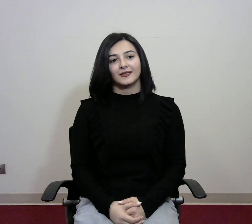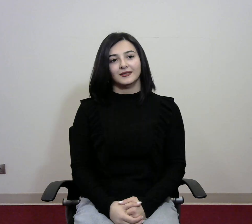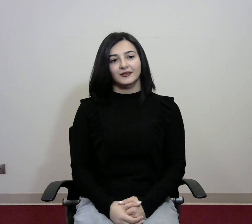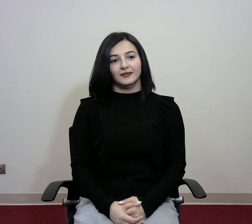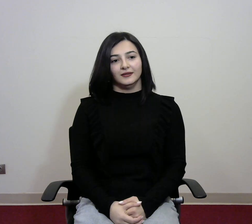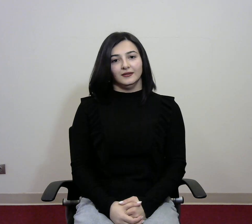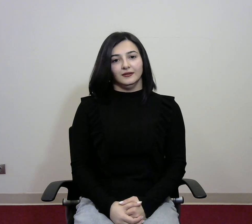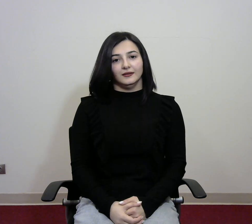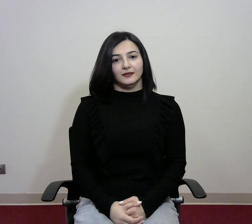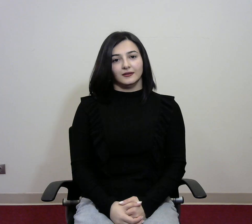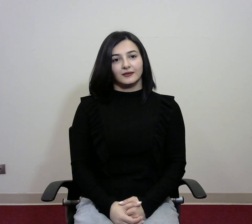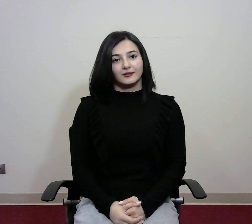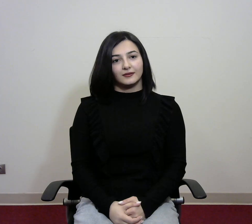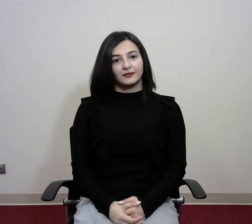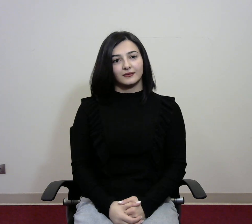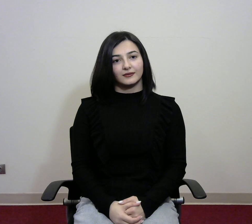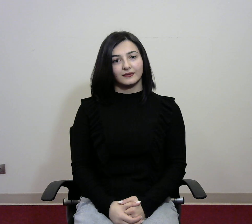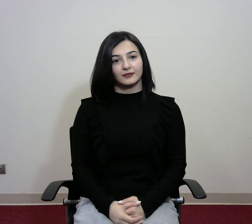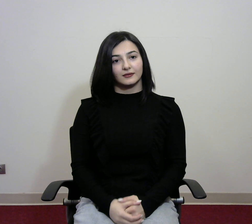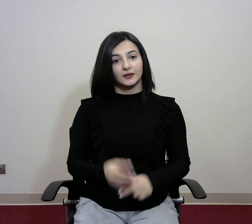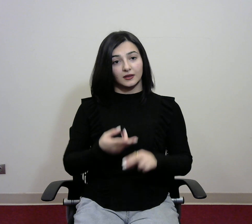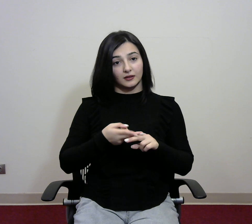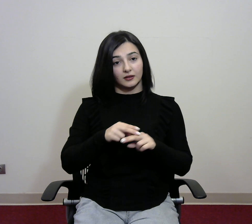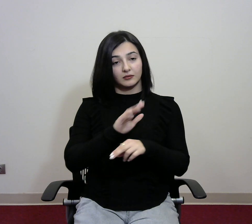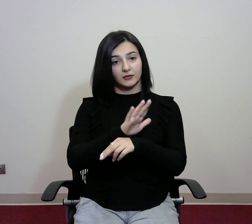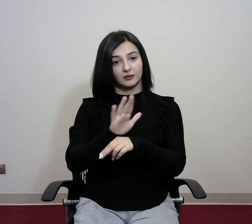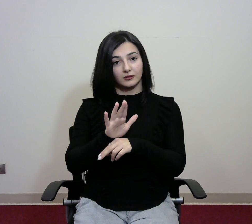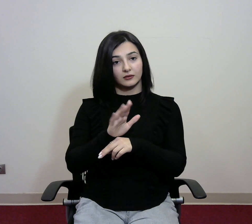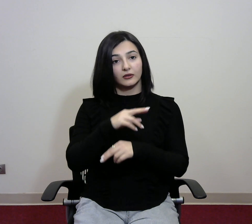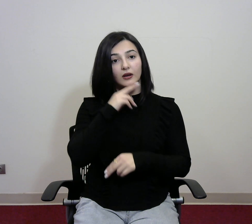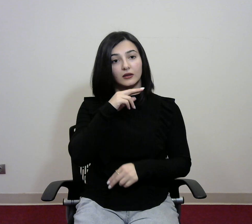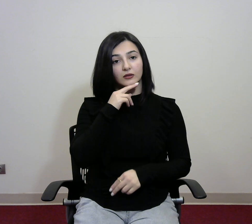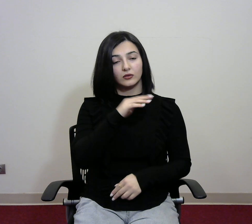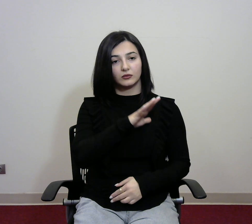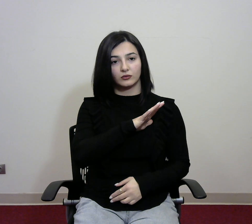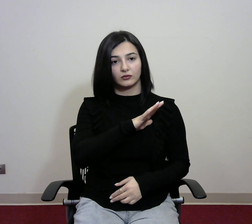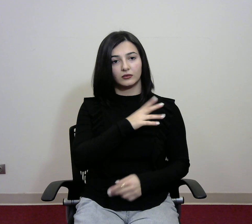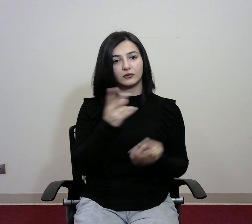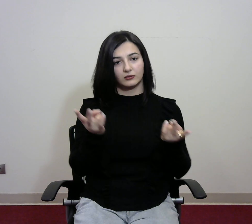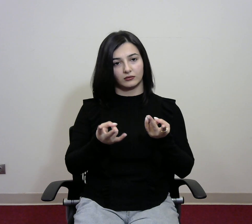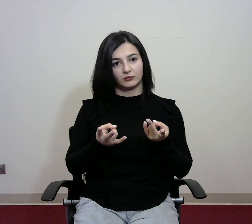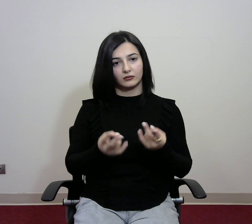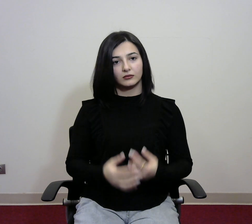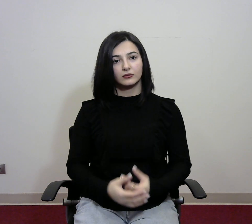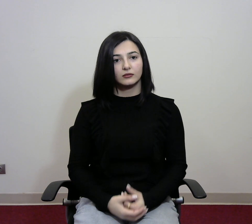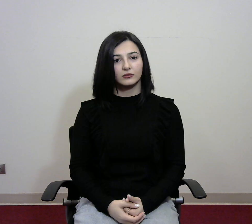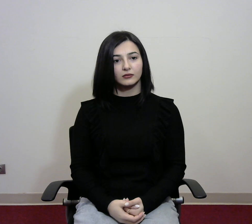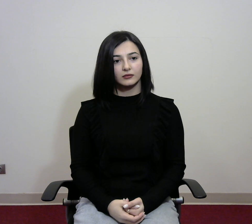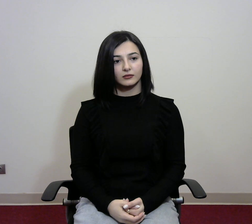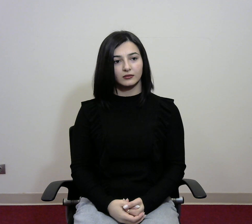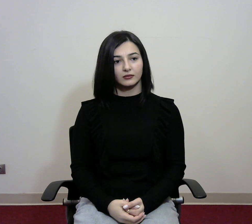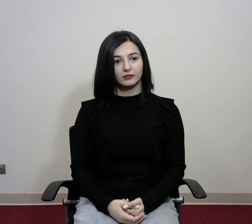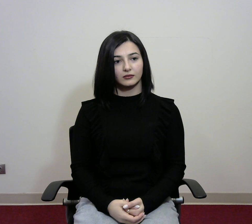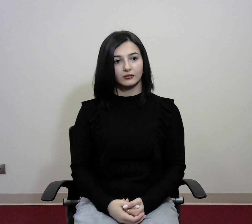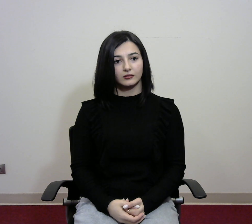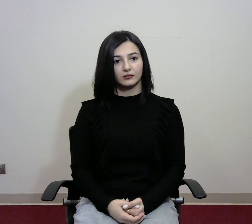Bu tapşırıqlarda diqqətli olmaq lazımdır